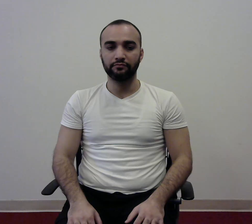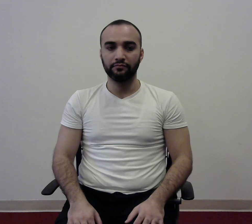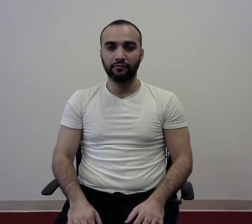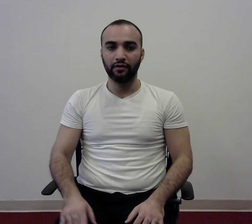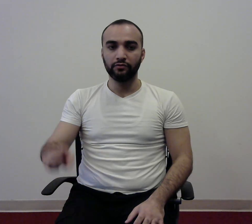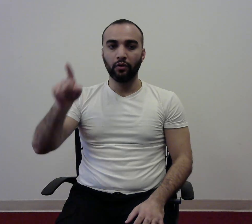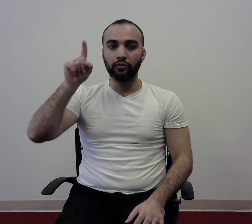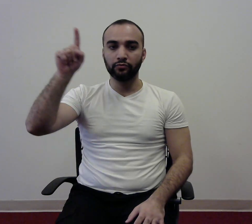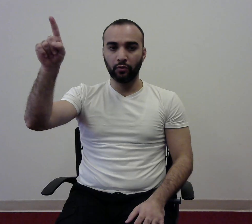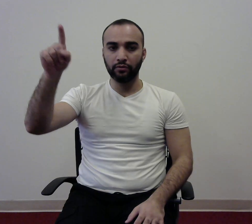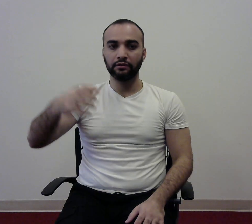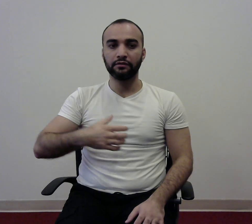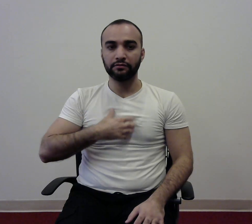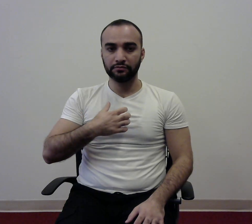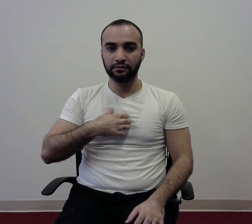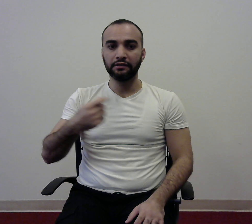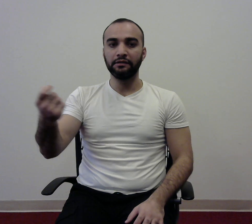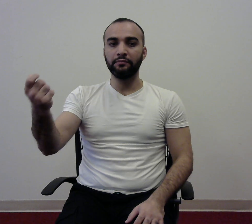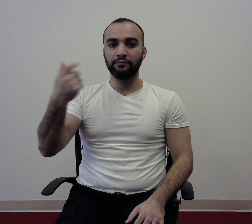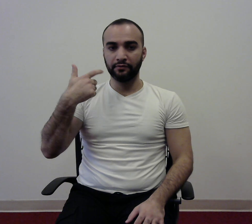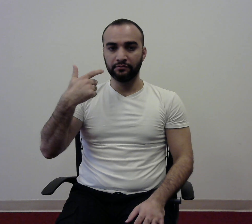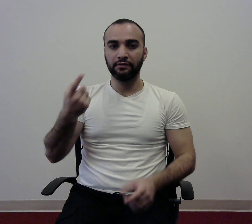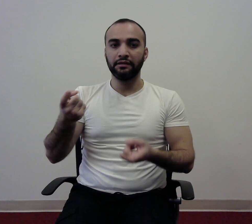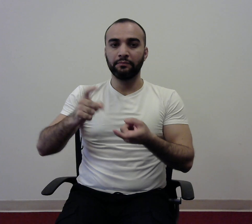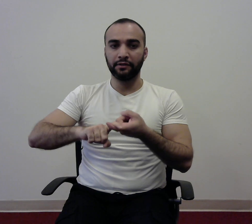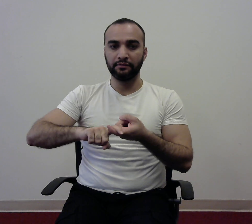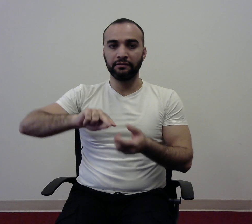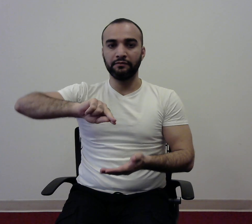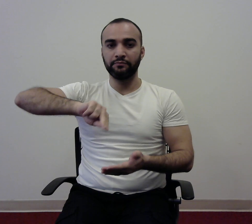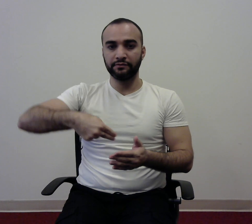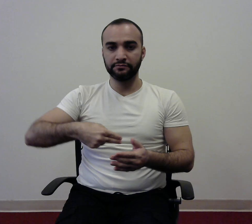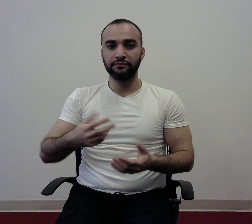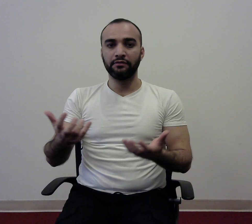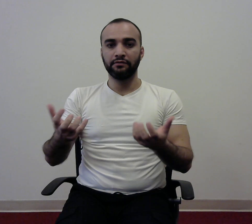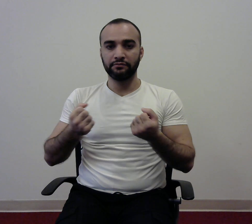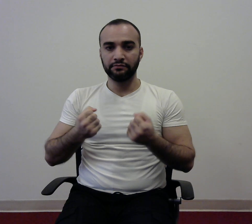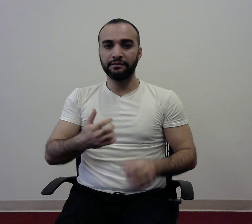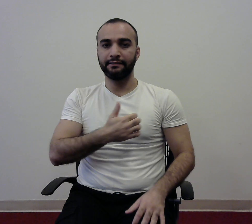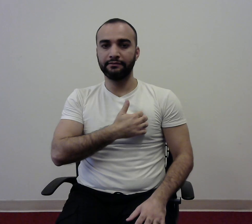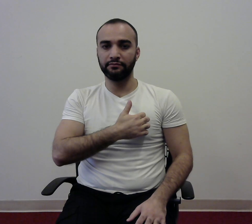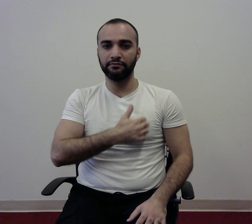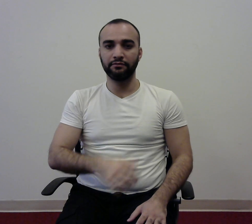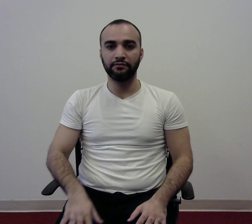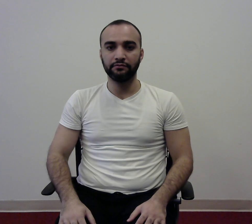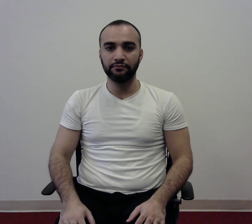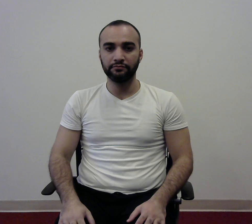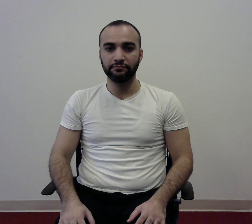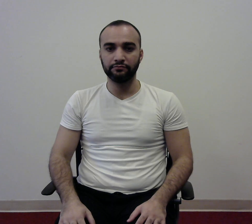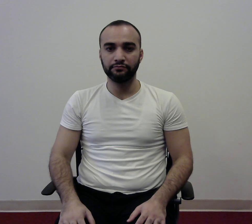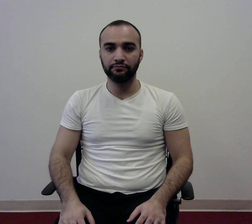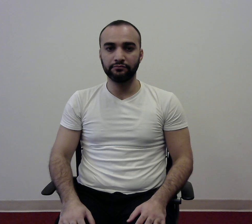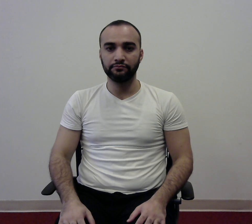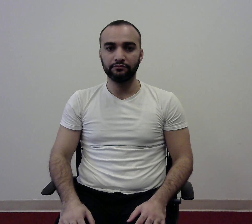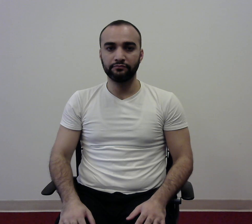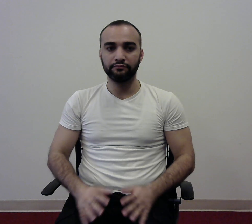O sosial müavinət ilə bağlı arayış almaq istəyir